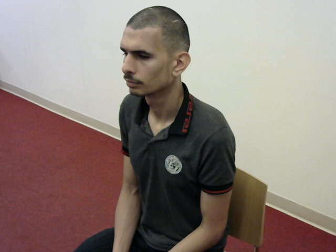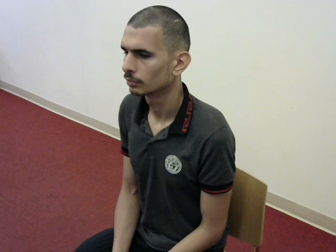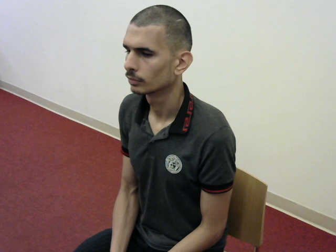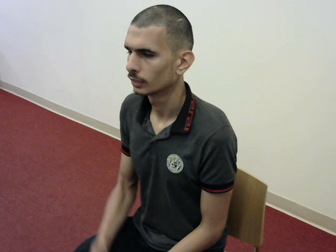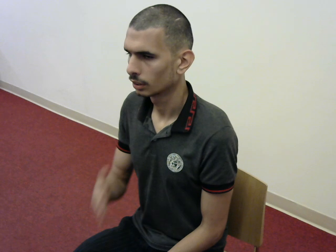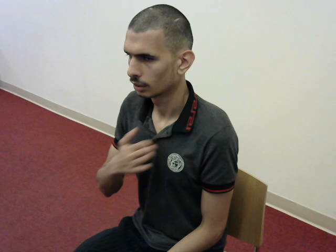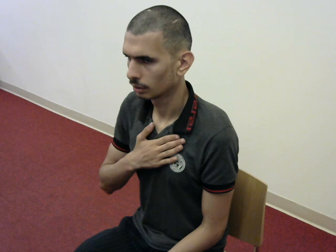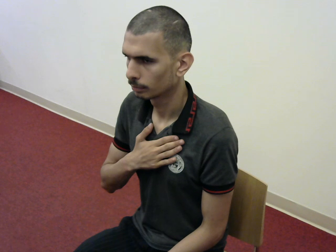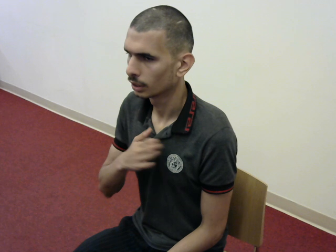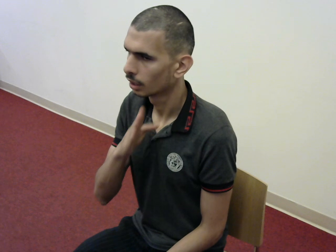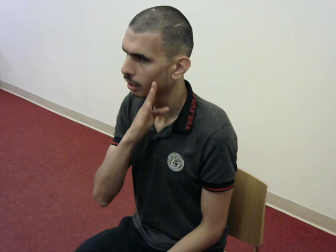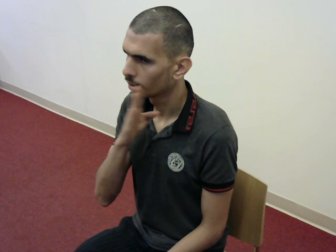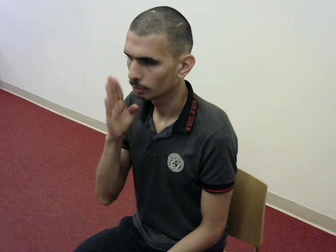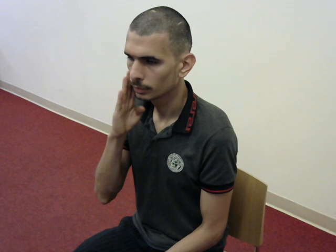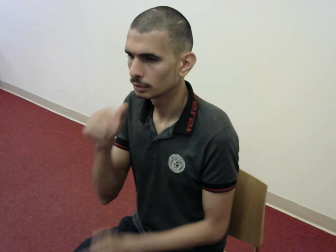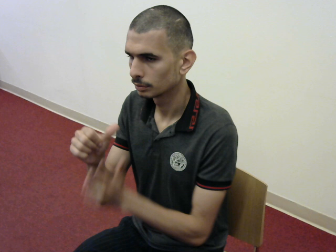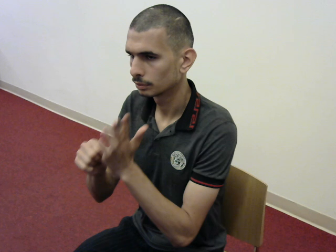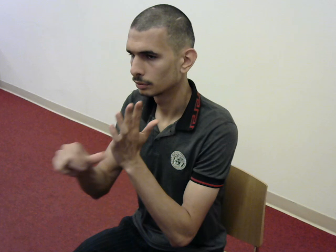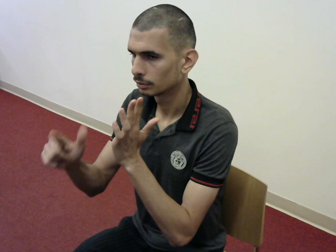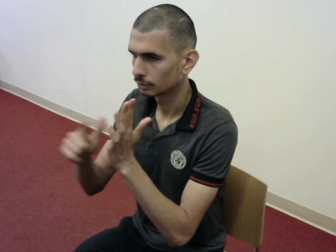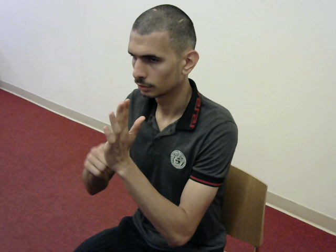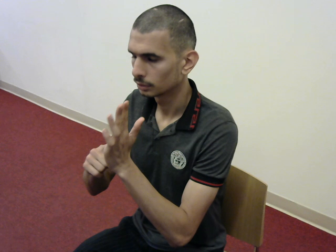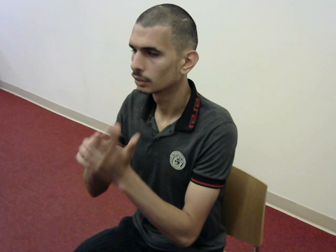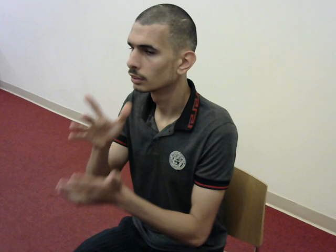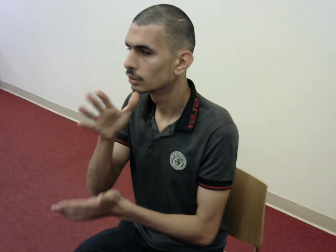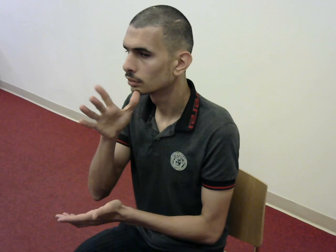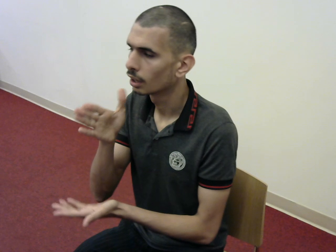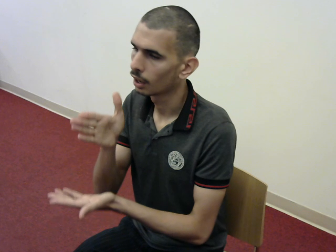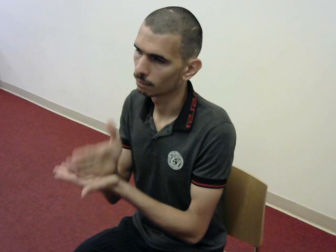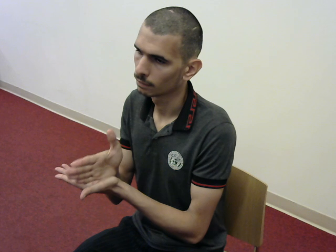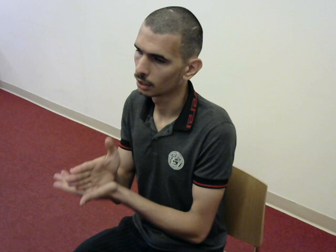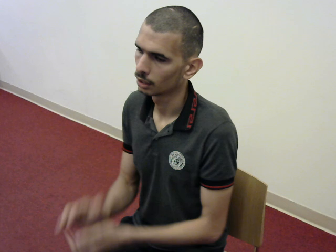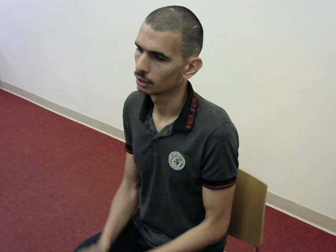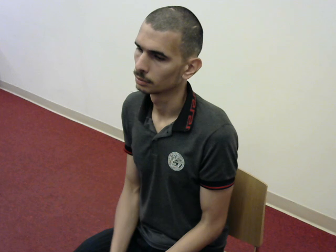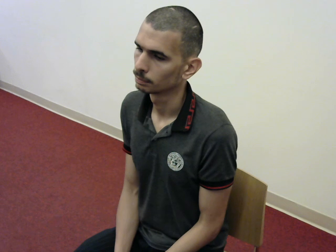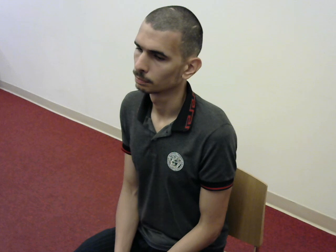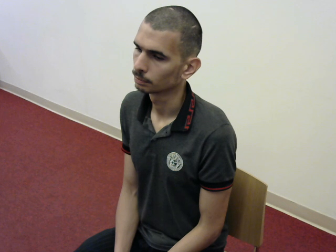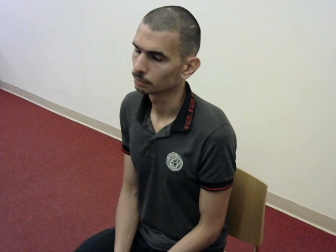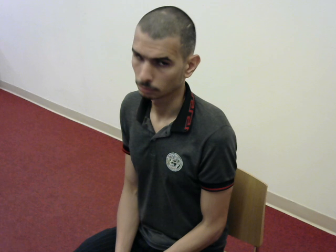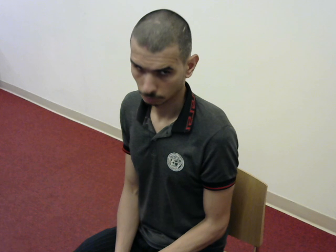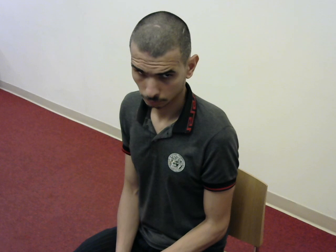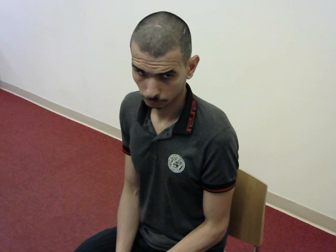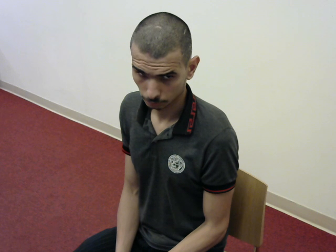Mənim anamın 67 yaşı var